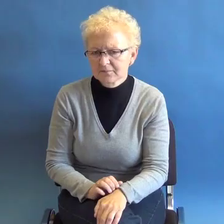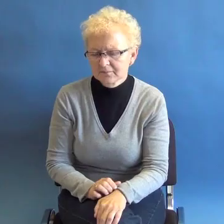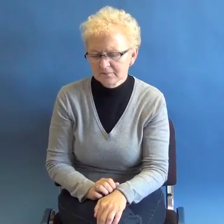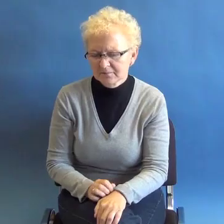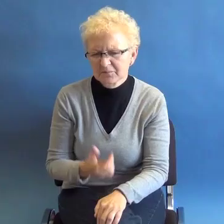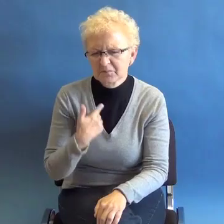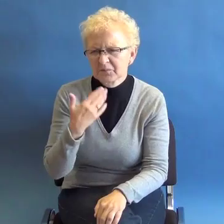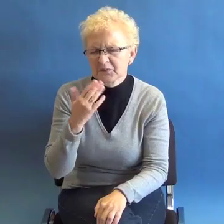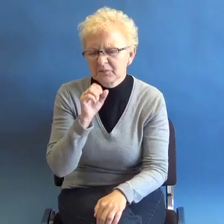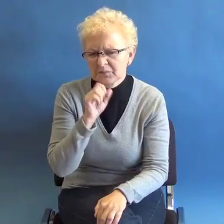Ja nie znam tego wcale.